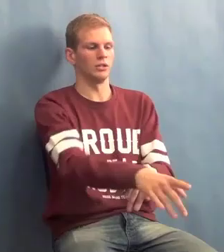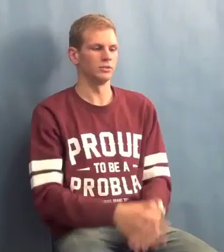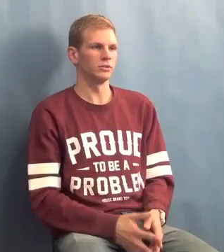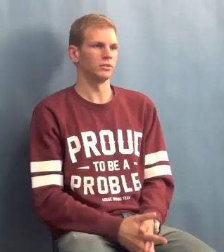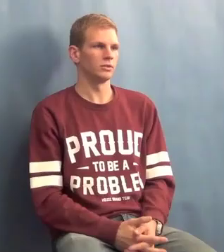Nad rzeką.